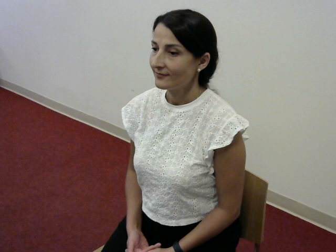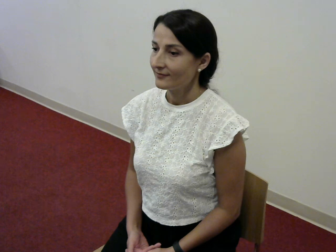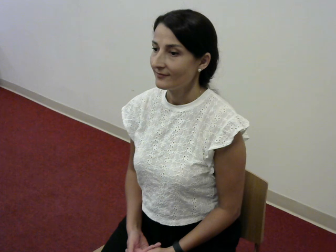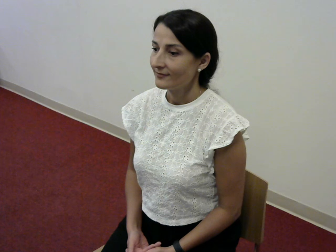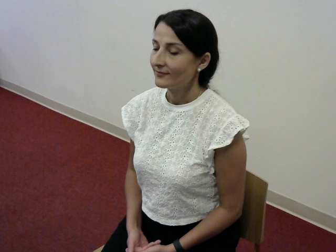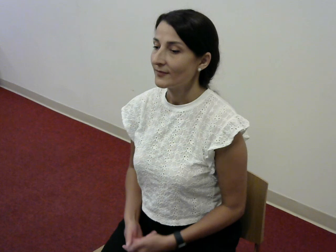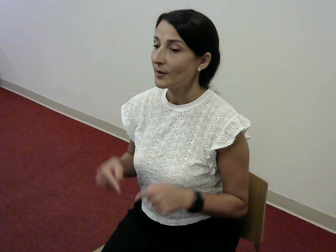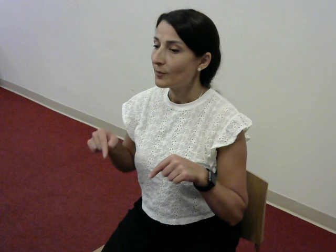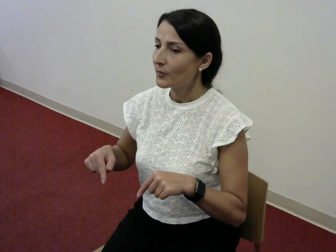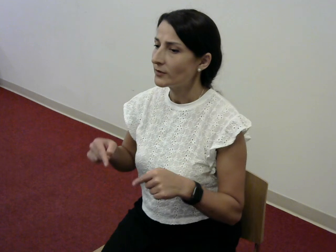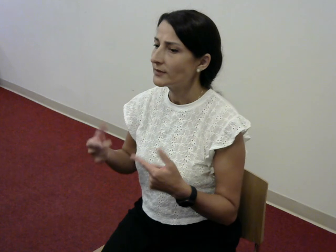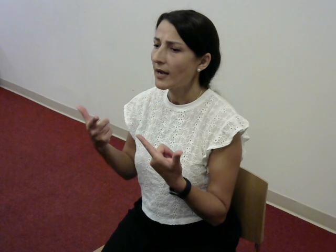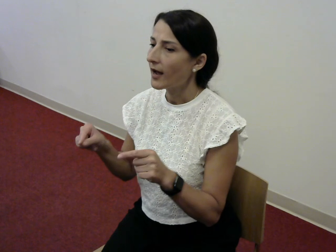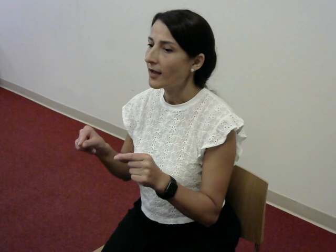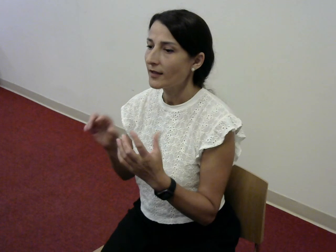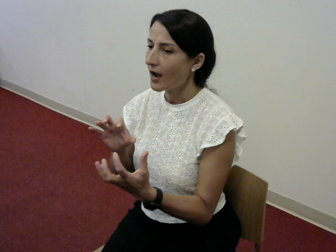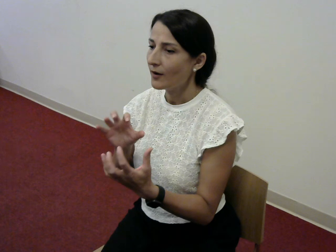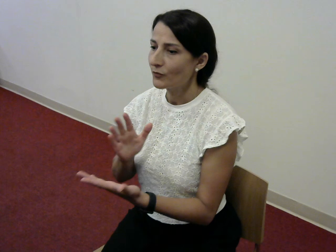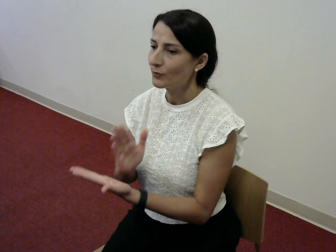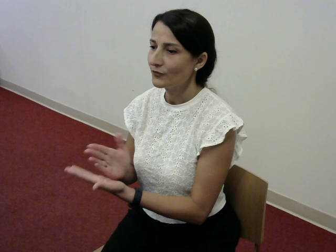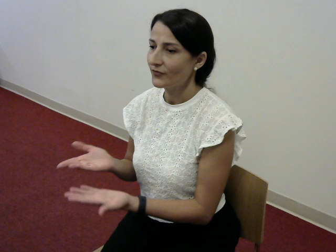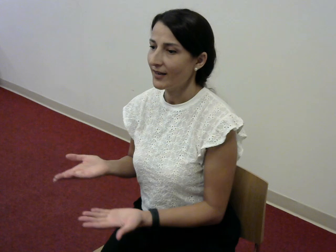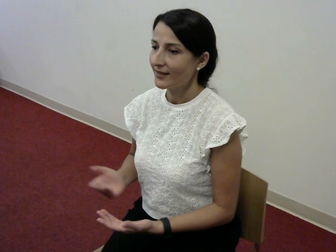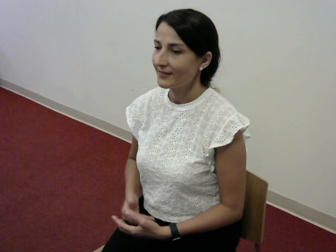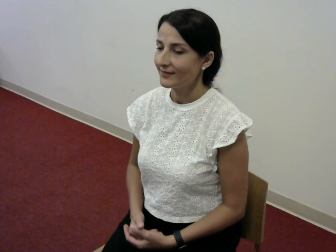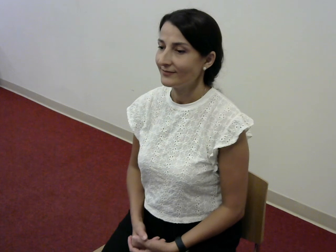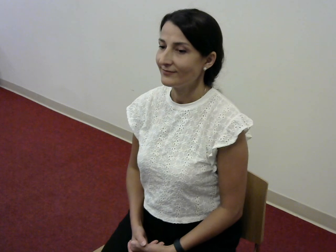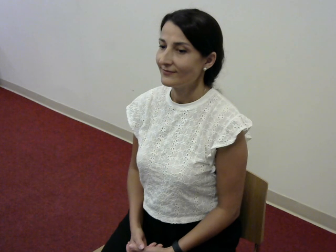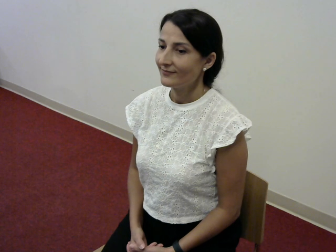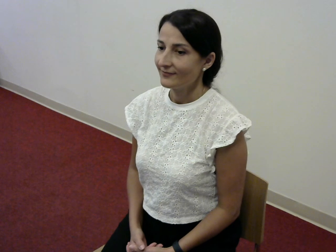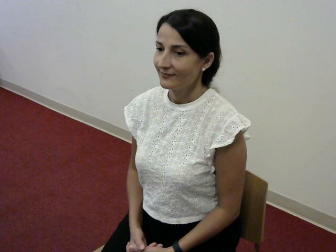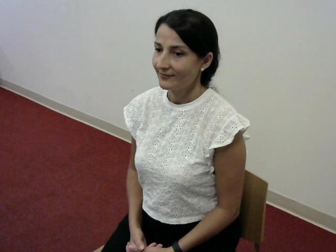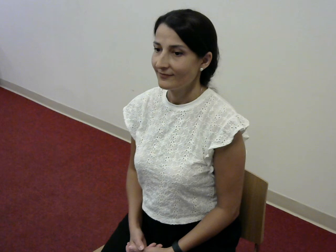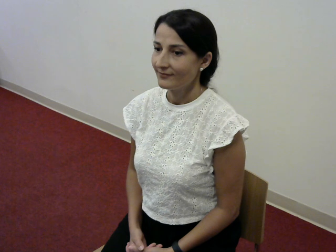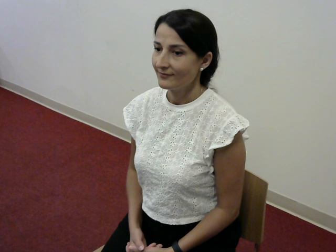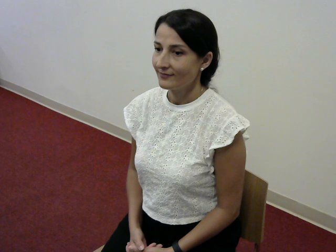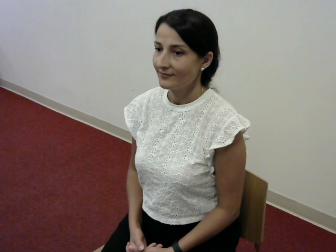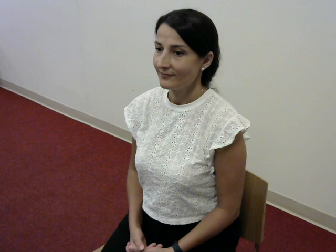Burda harda avtobus var?